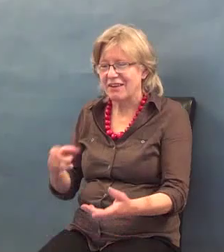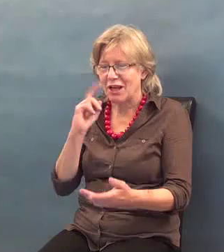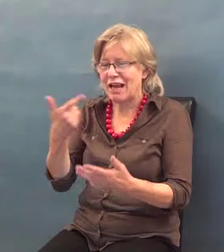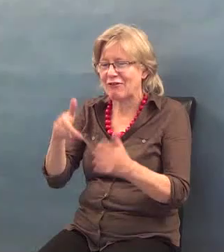Tak, prawda.